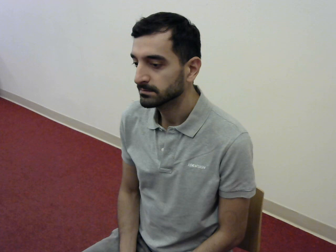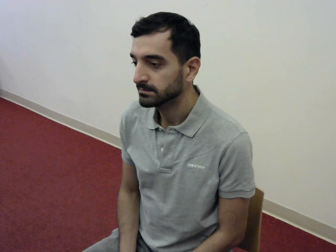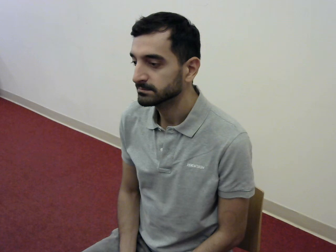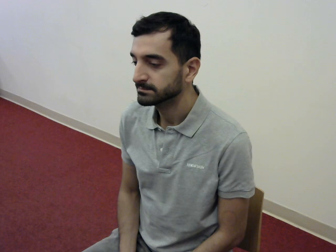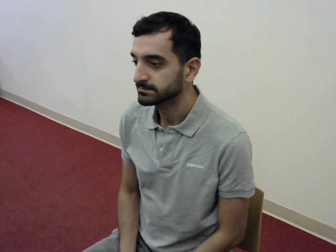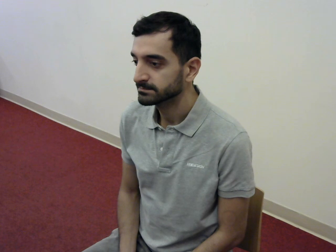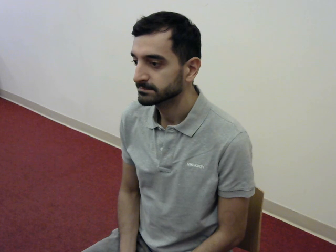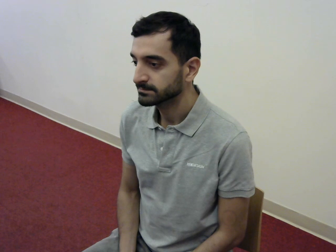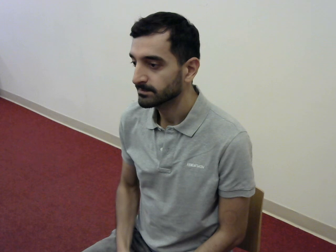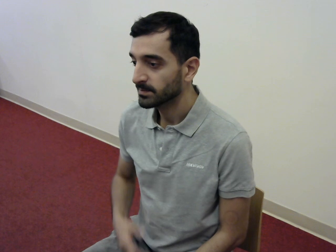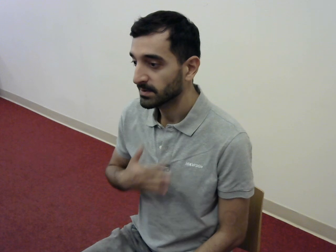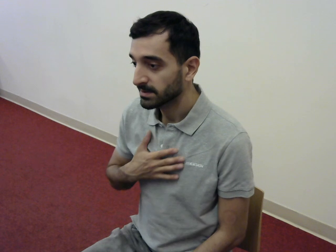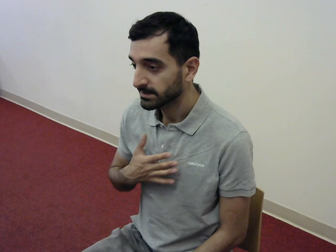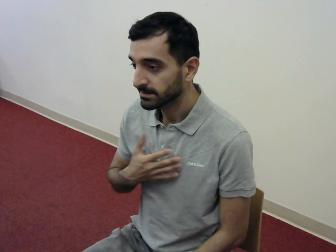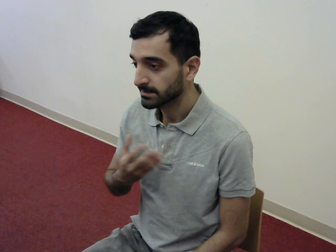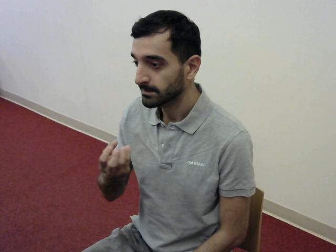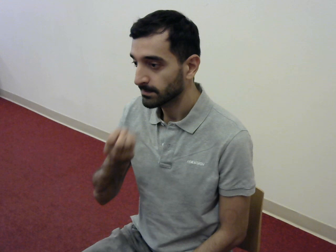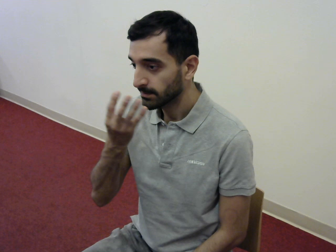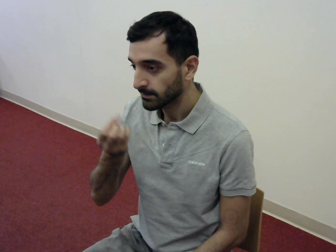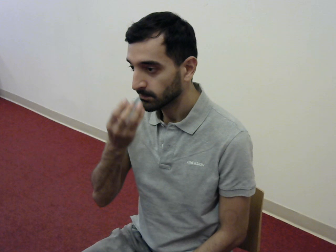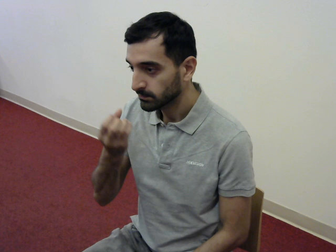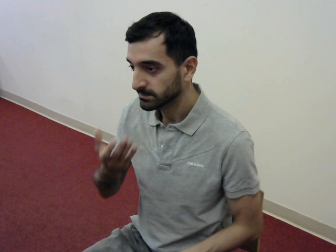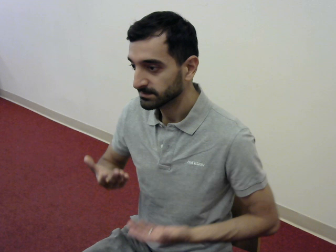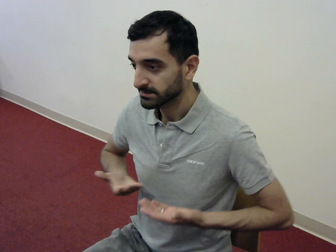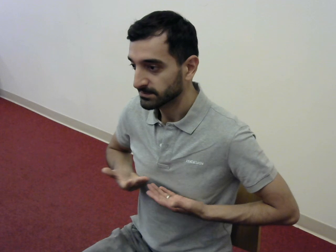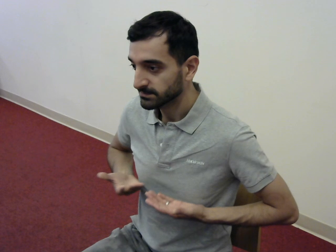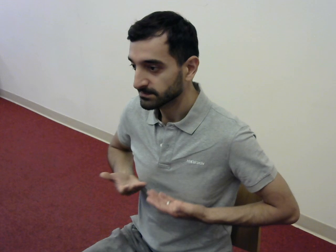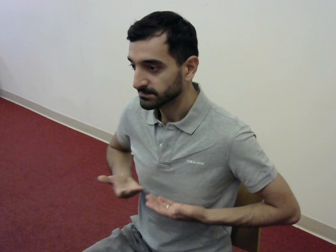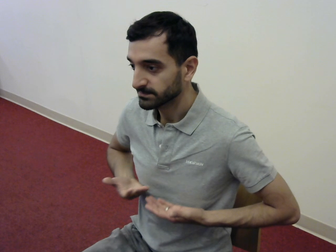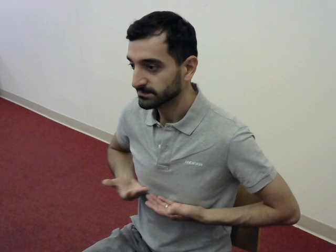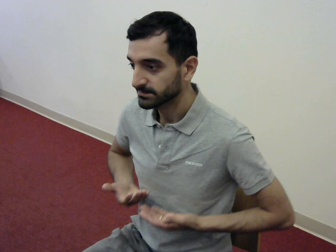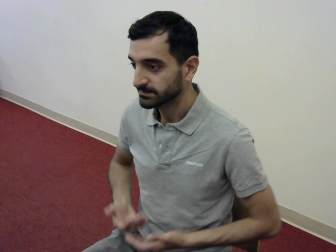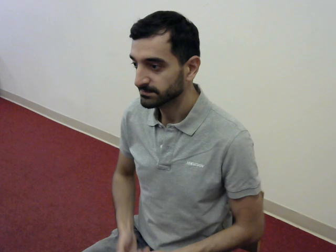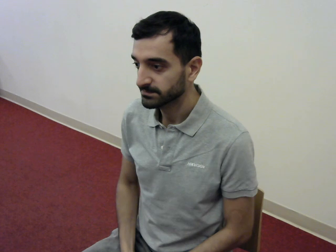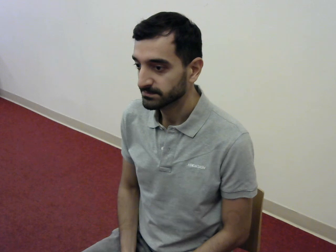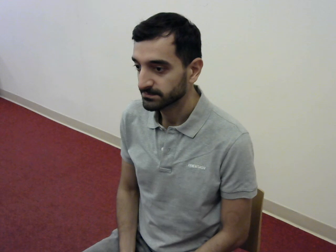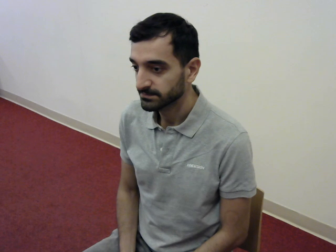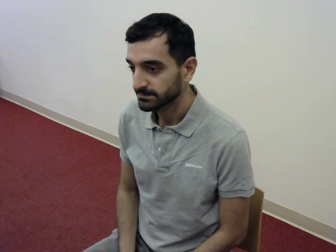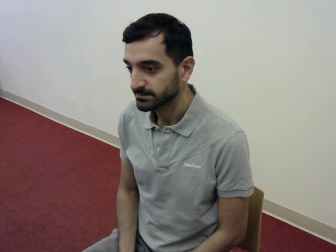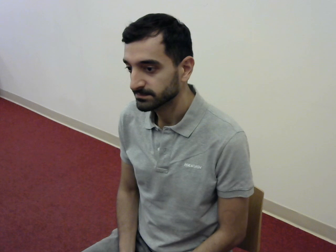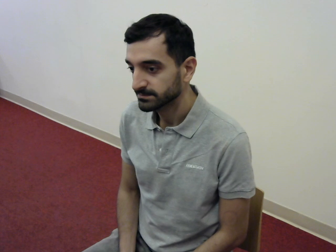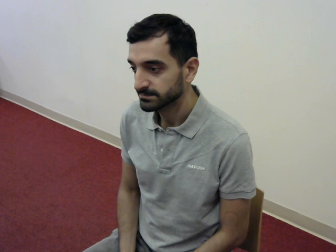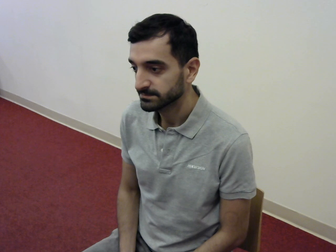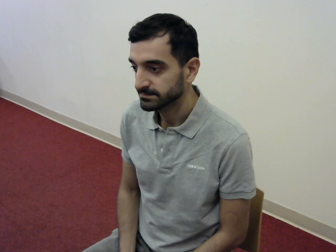Mən Bakıda yaşayıram